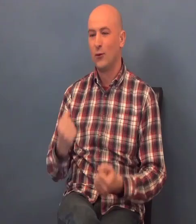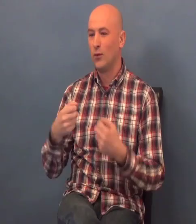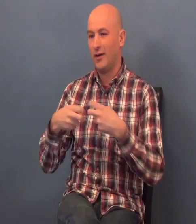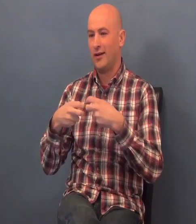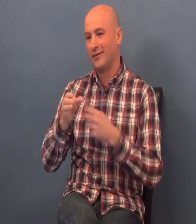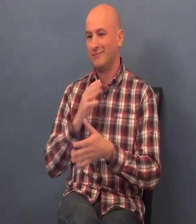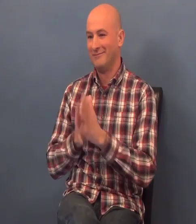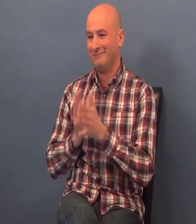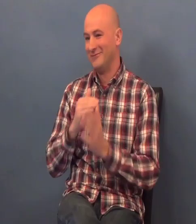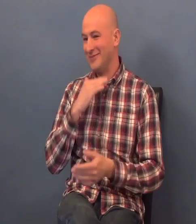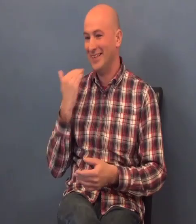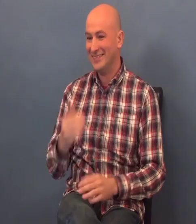Wystarczy pogadać przez internet.